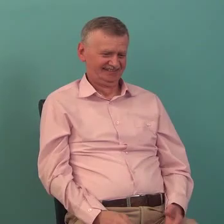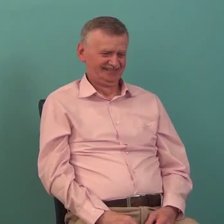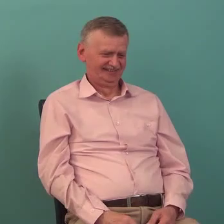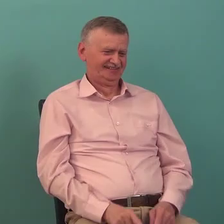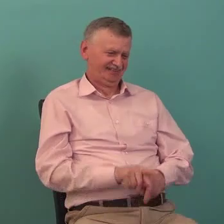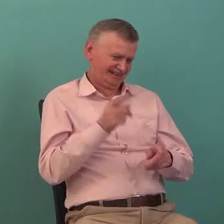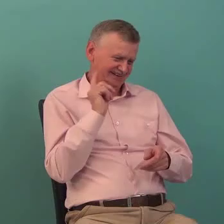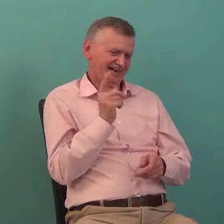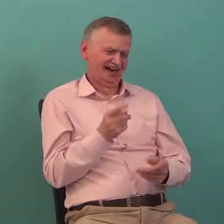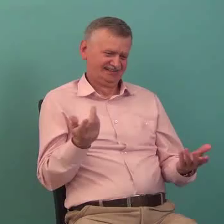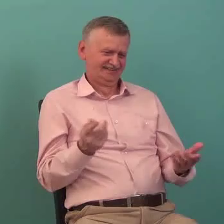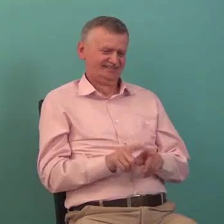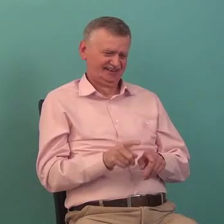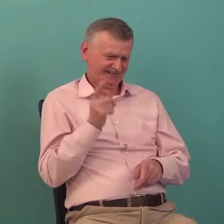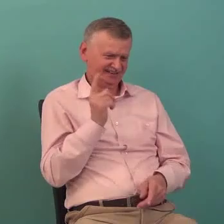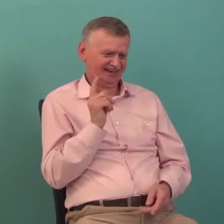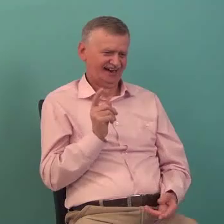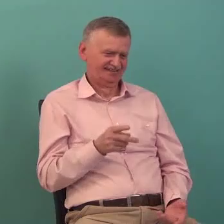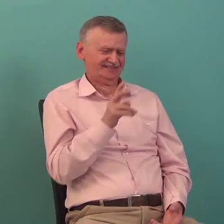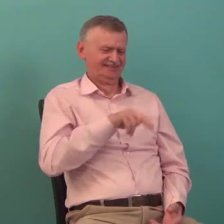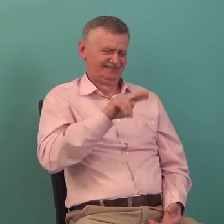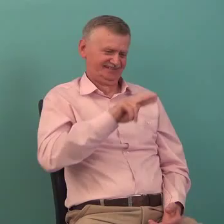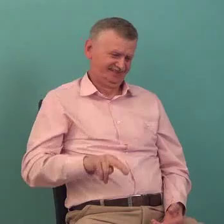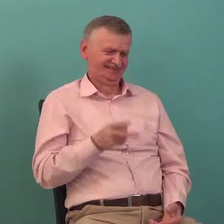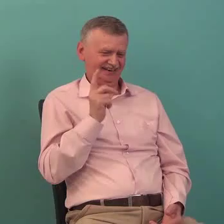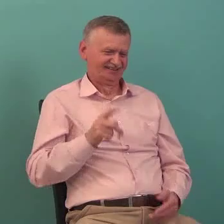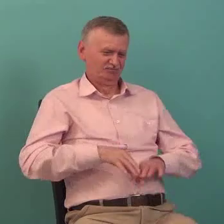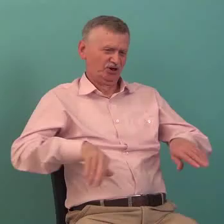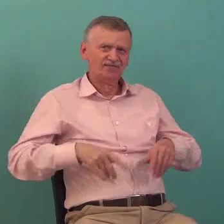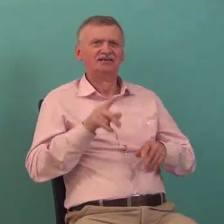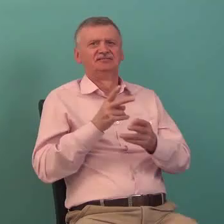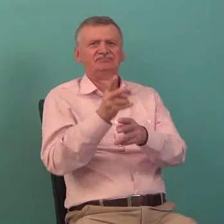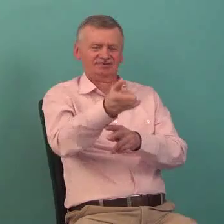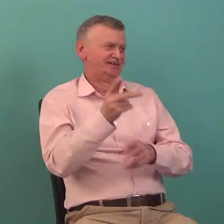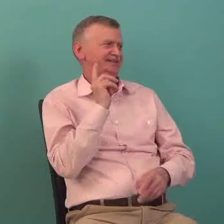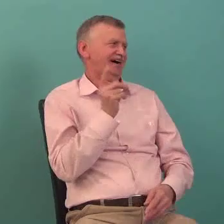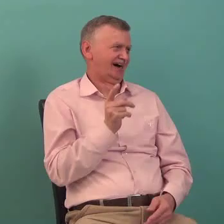O zakazie informuje przekreślenie i czerwona obwódka białego znaku. To znaczy, że nie wolno wchodzić na basen.